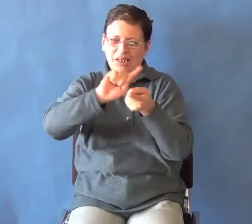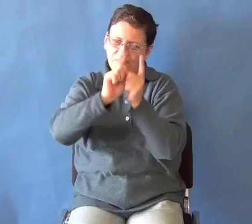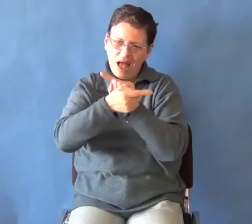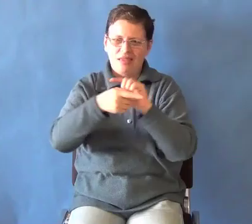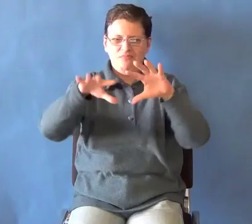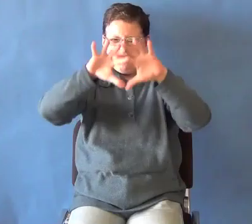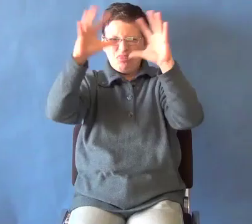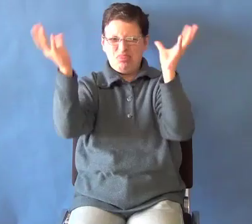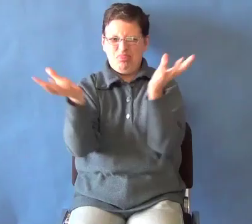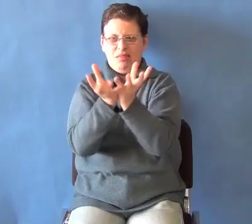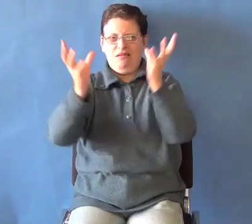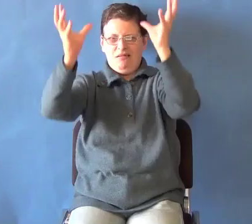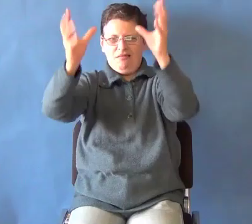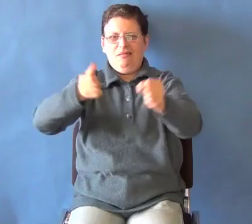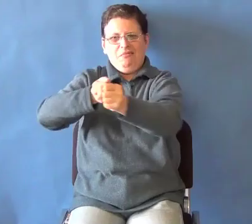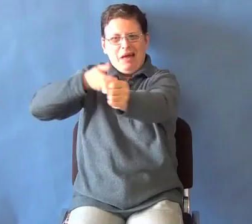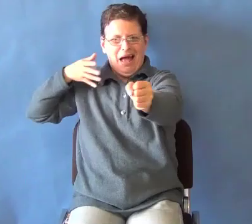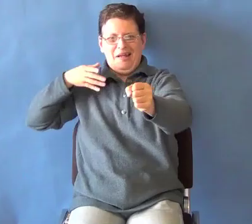Wtedy zmienimy na dużą kulę.